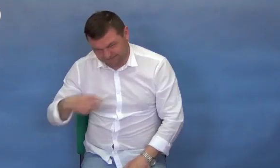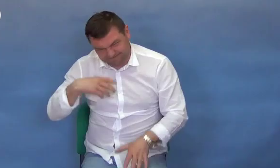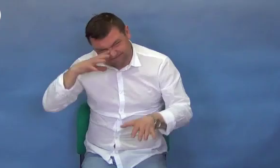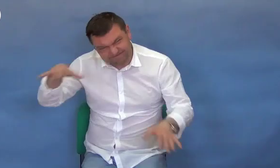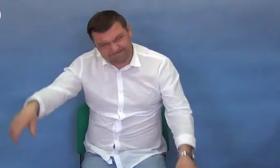Dużo.